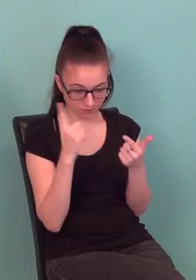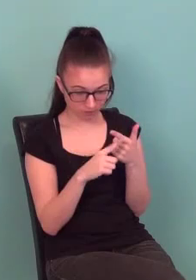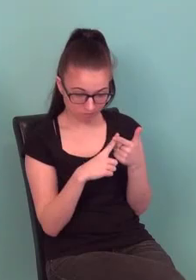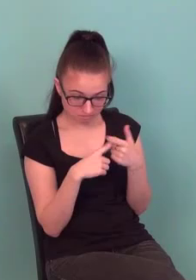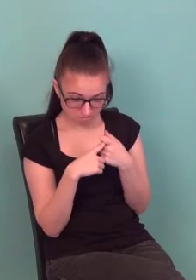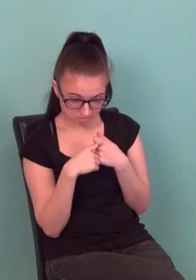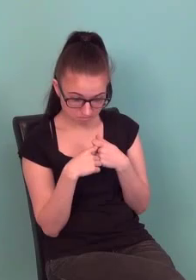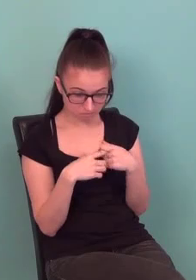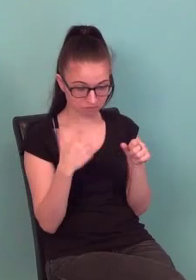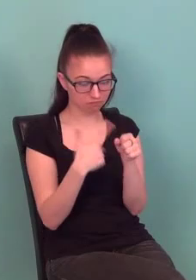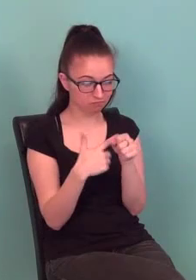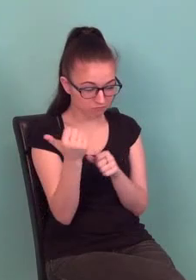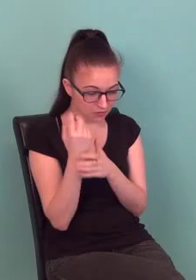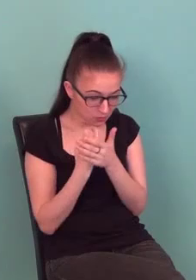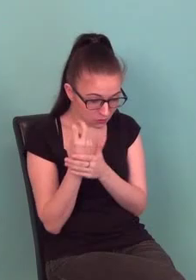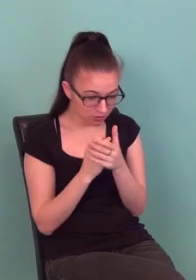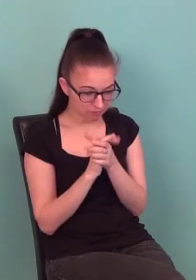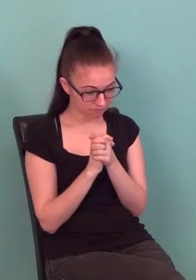Po drugie, dwudziestego pierwszego lutego.